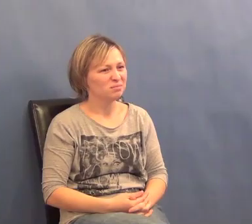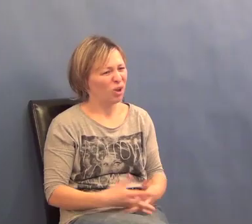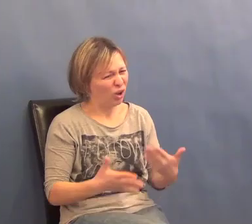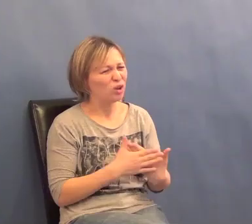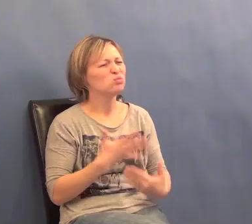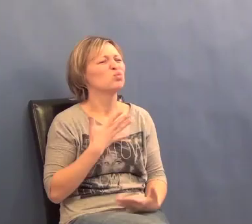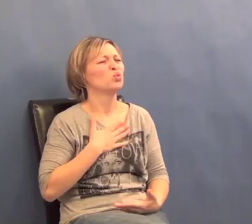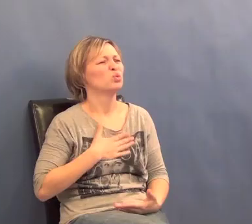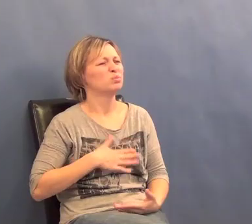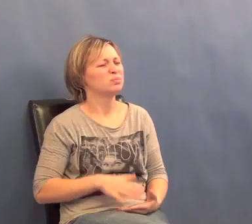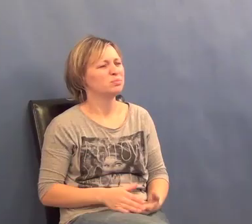Mąż lubi.